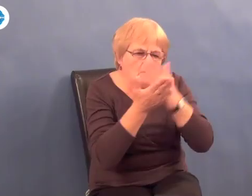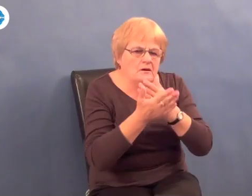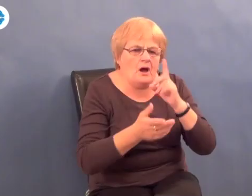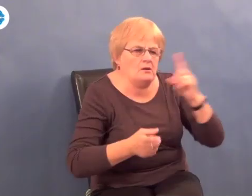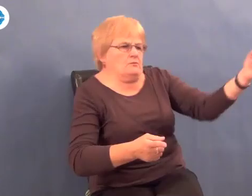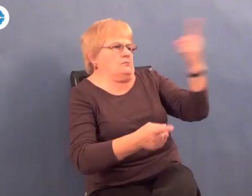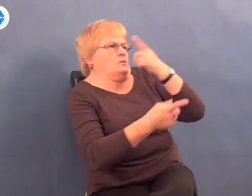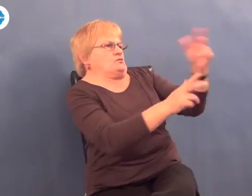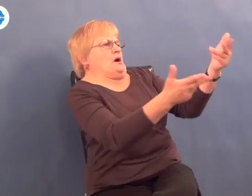Zjawia się chłopak, a oni pytają: co z tobą?